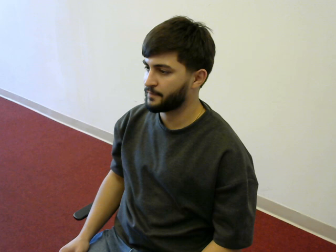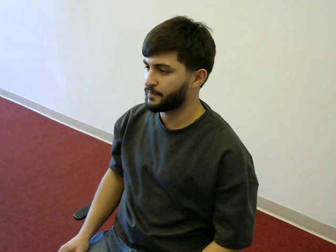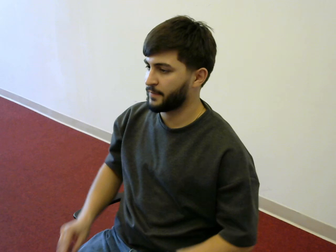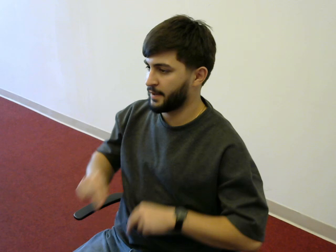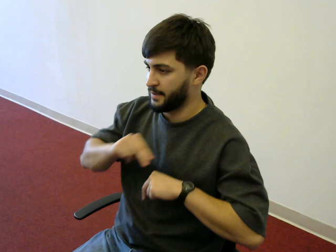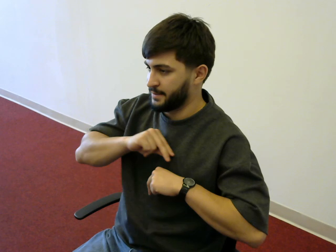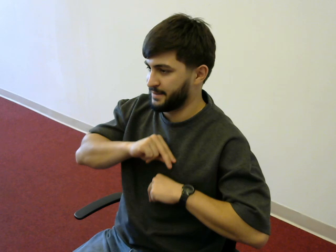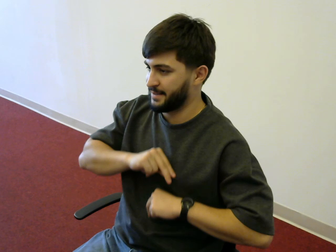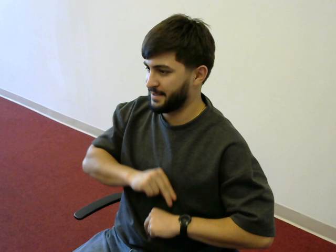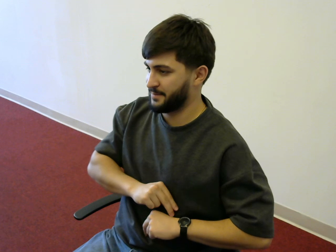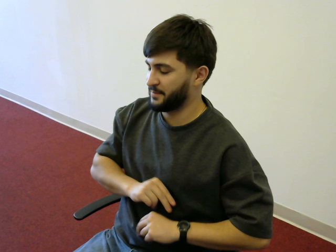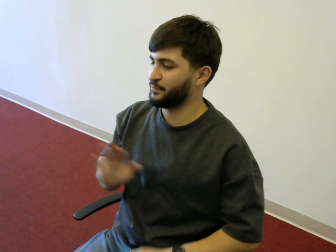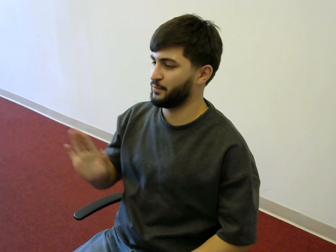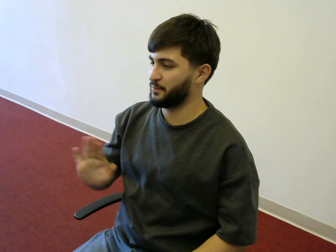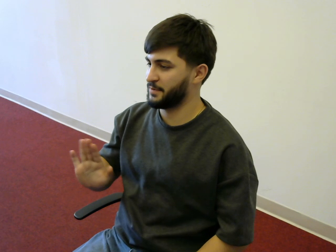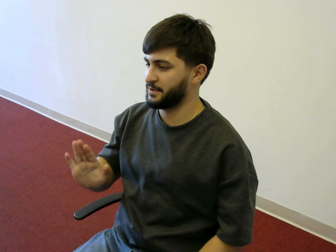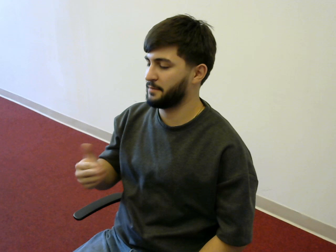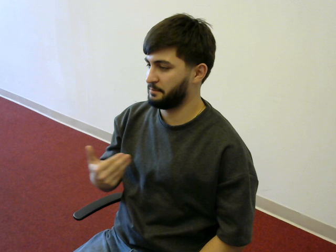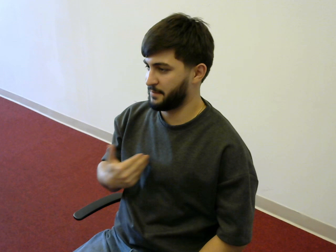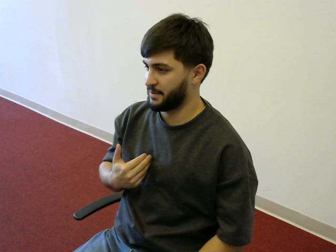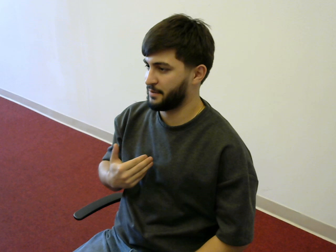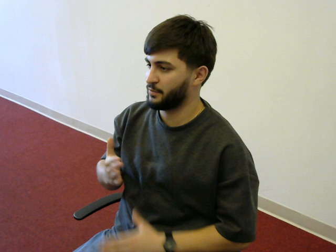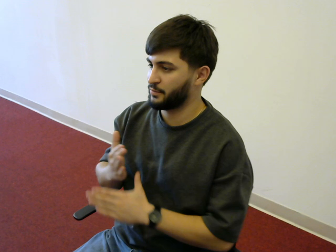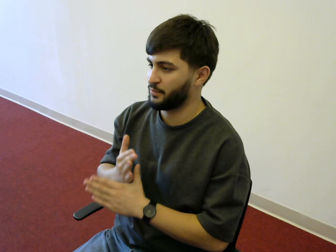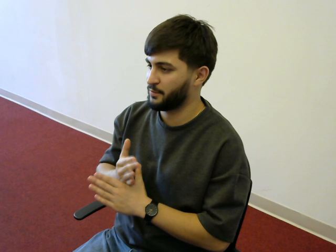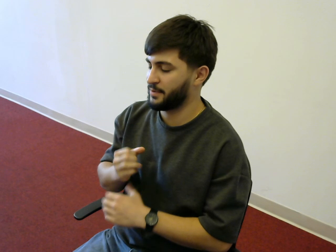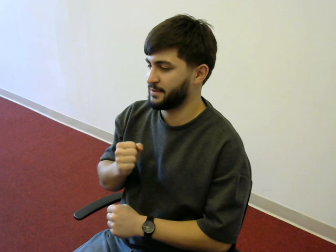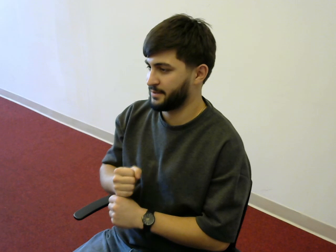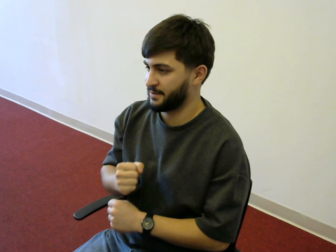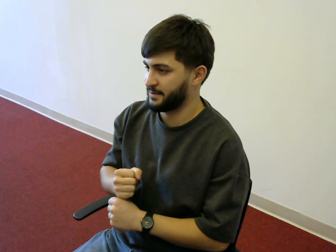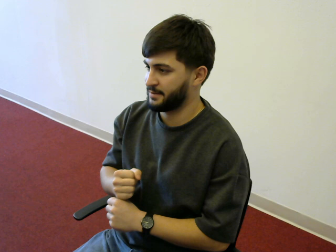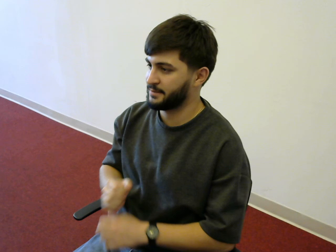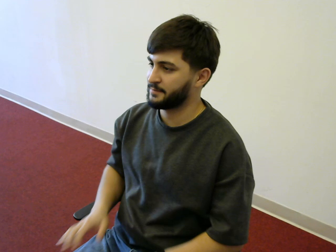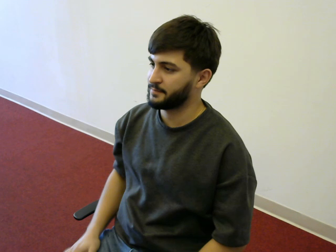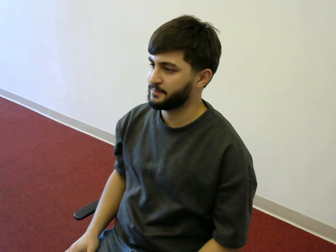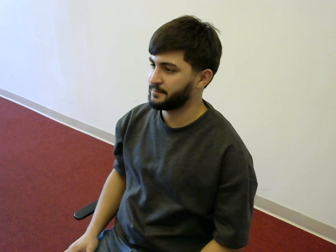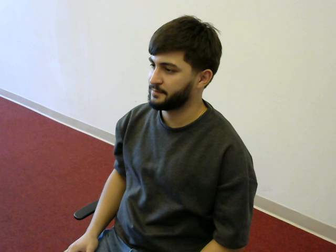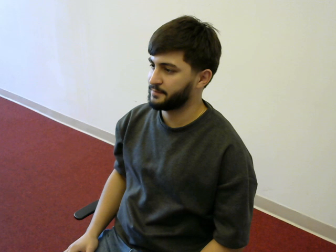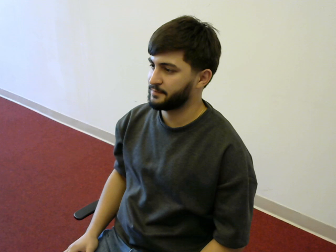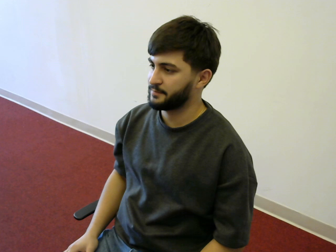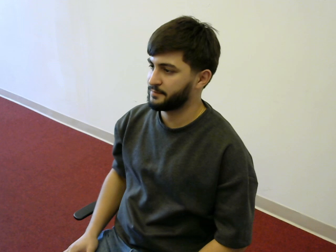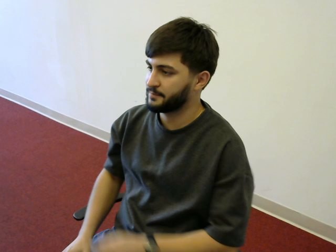Zəhmət olmasa, mənə kömək edin